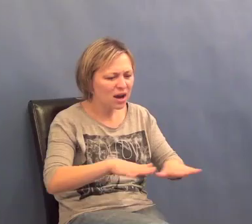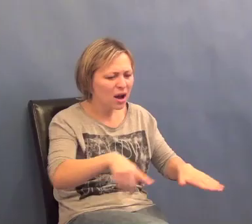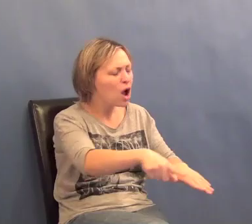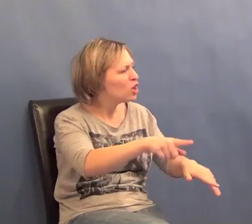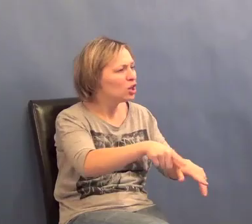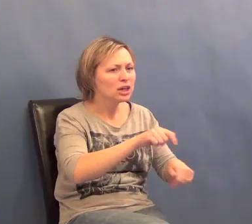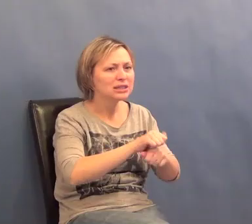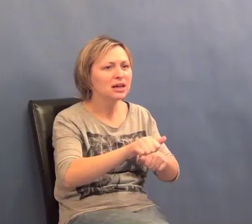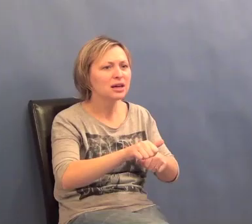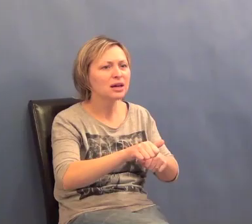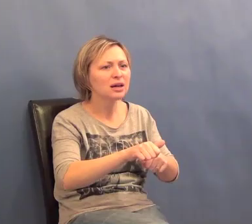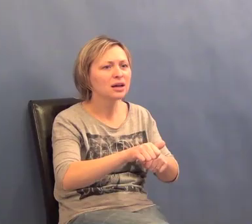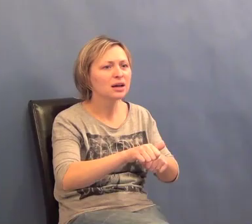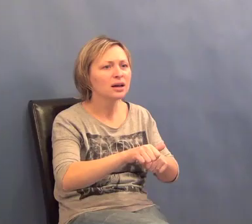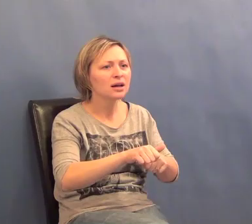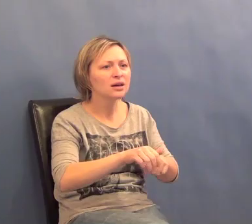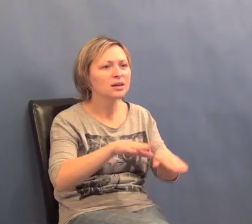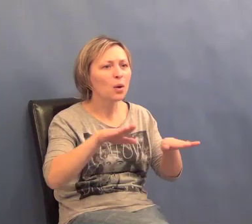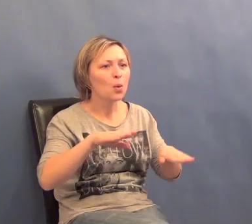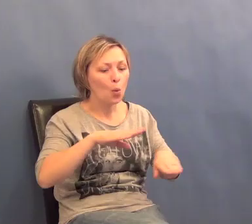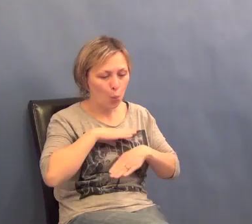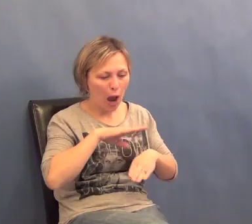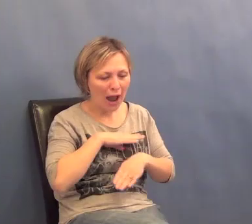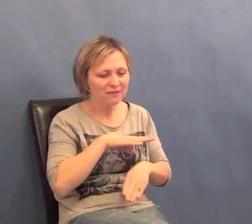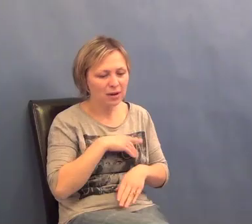To jest ławka.